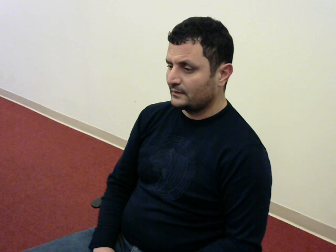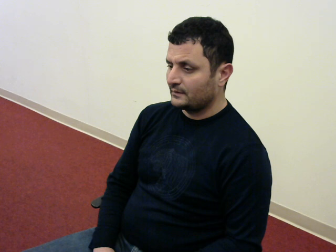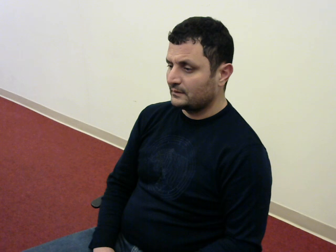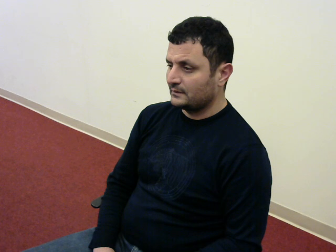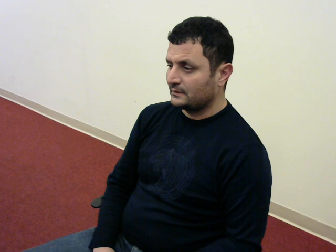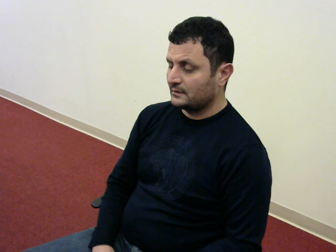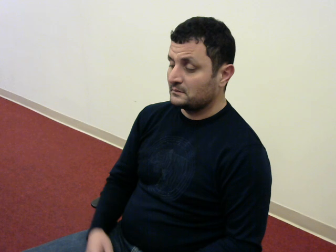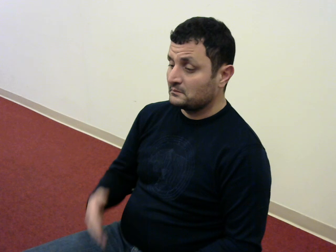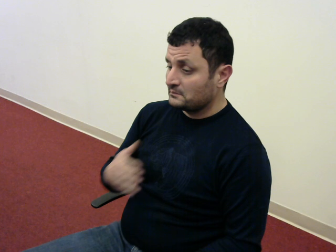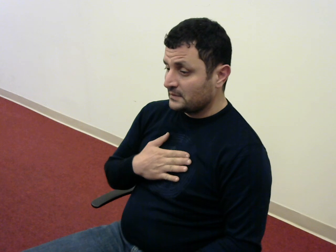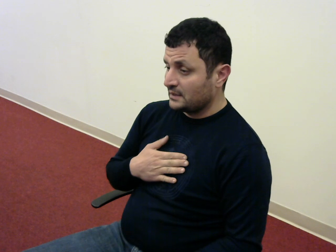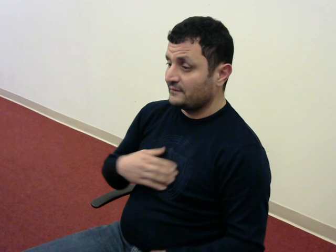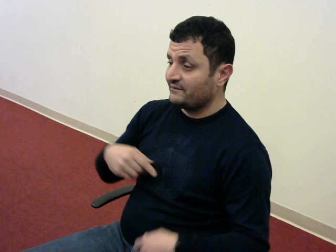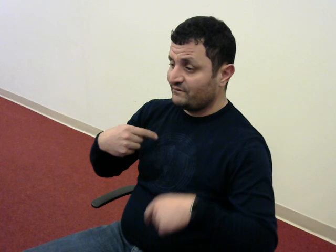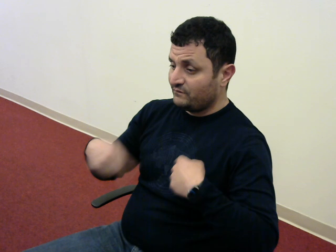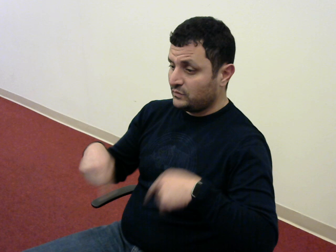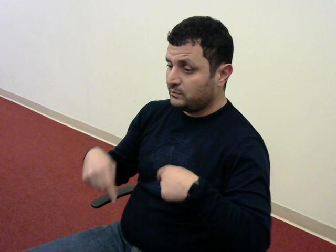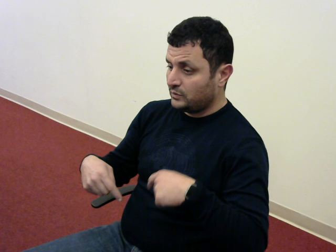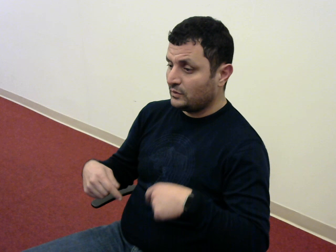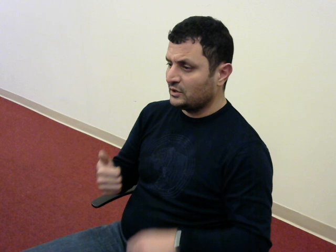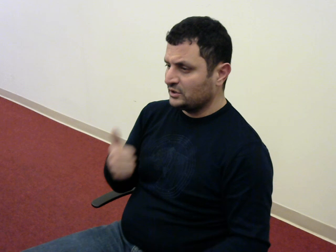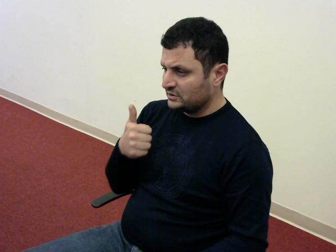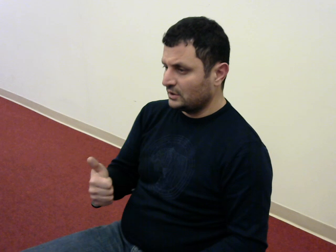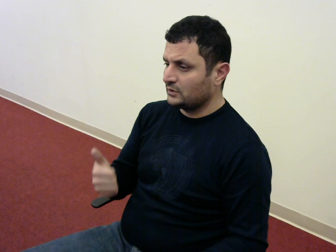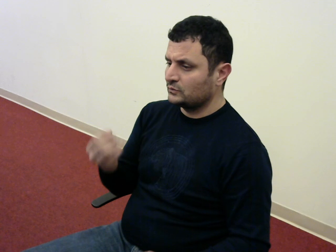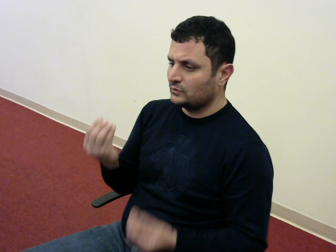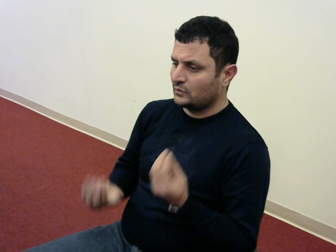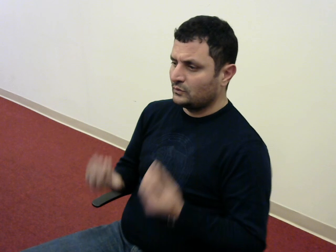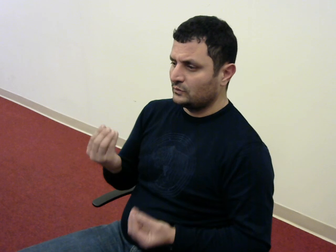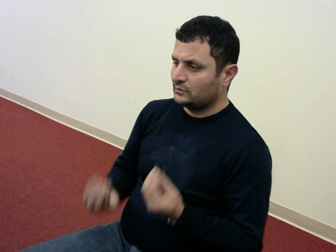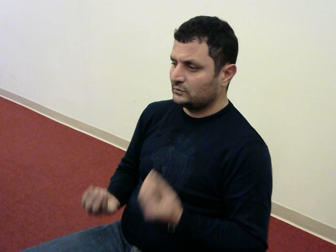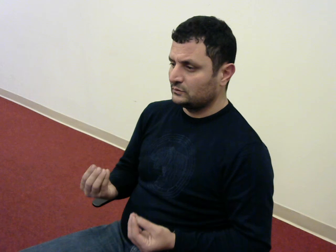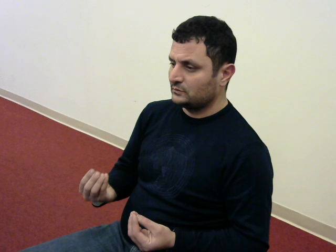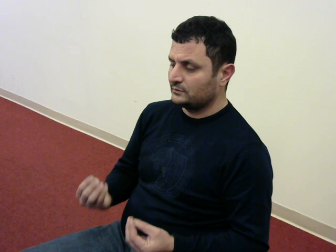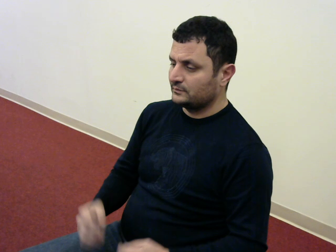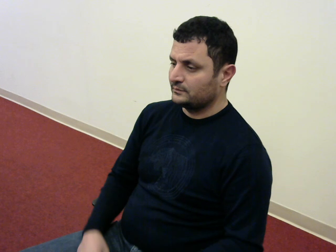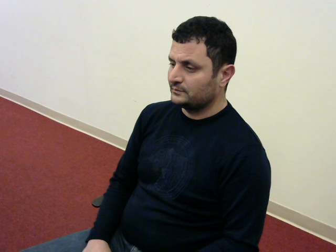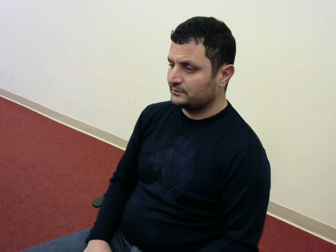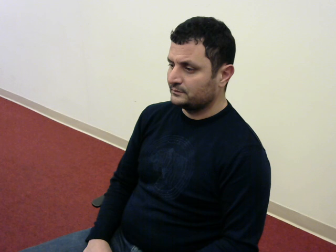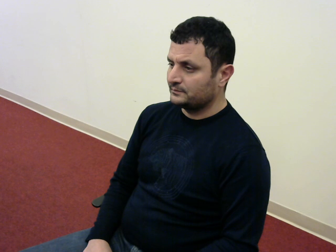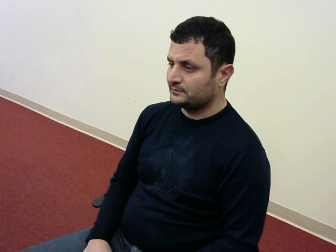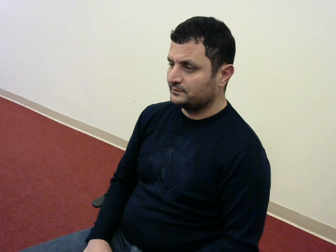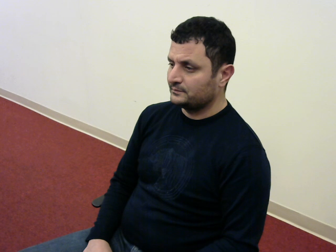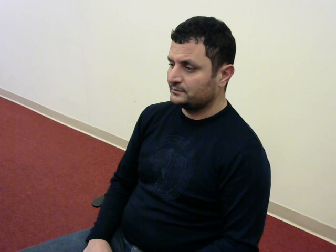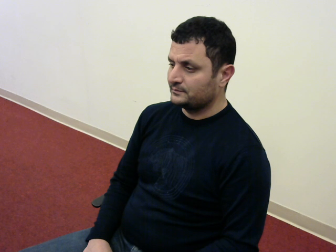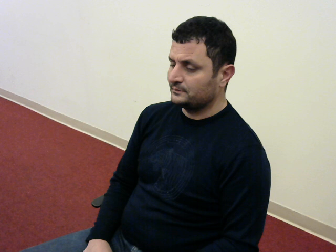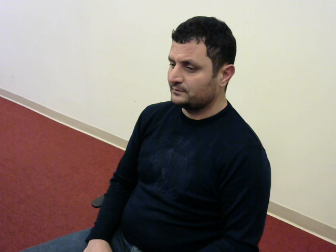Mən futbolu yaxşı oynayıram